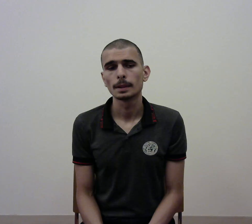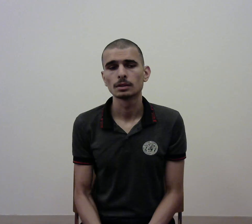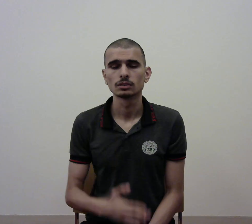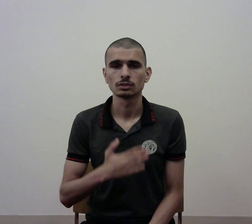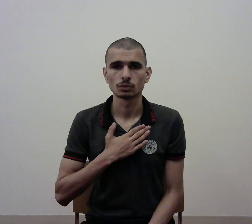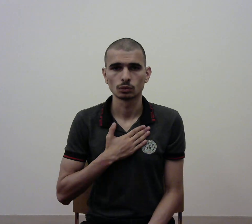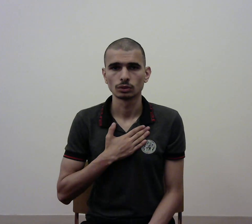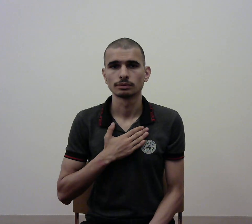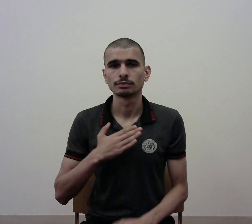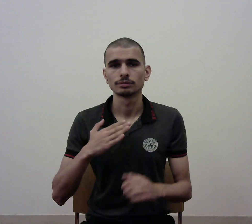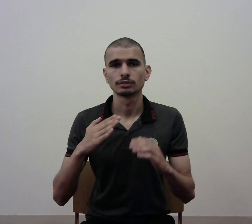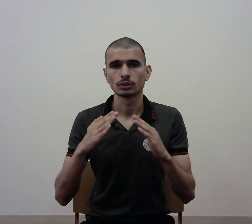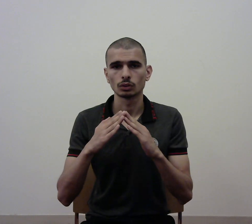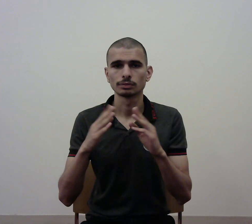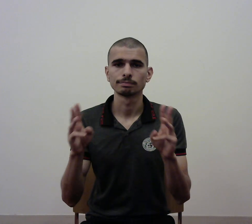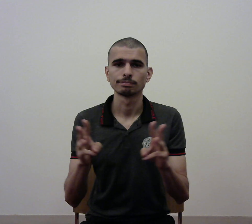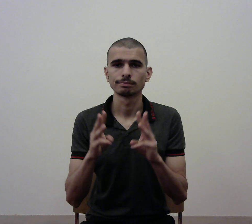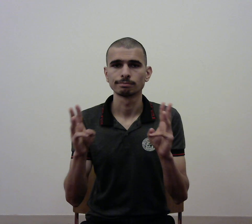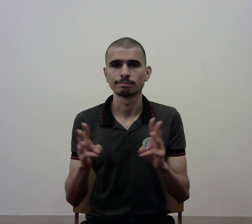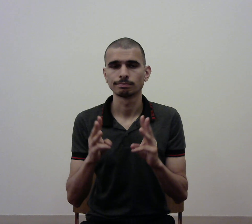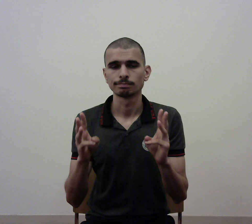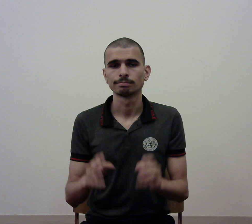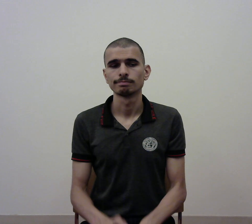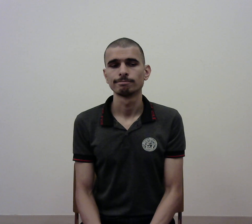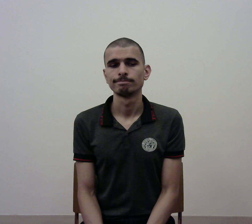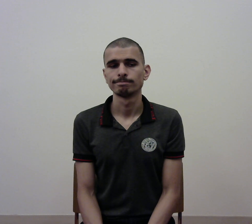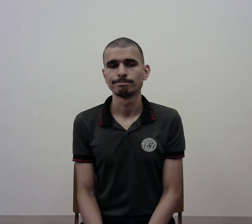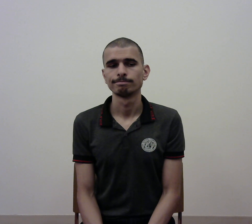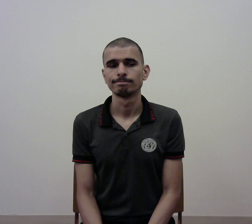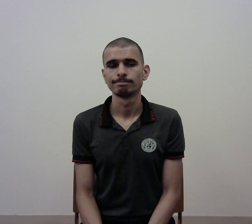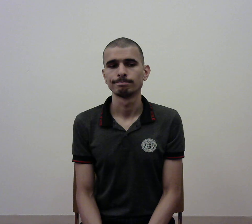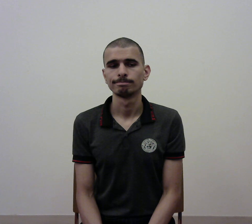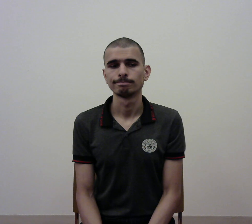Bizim evizim yanır